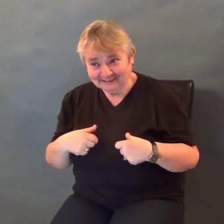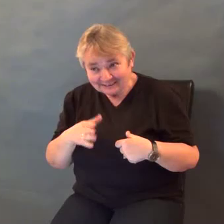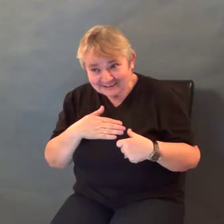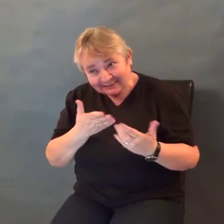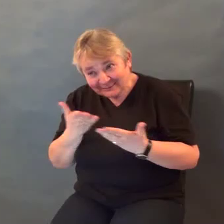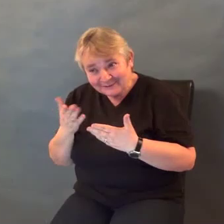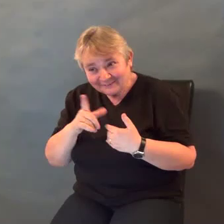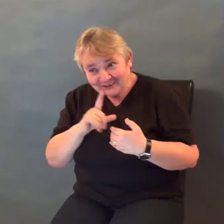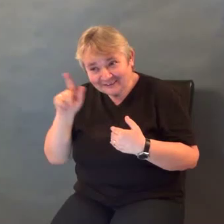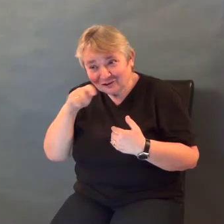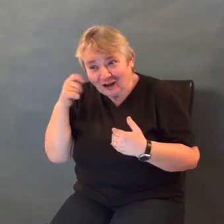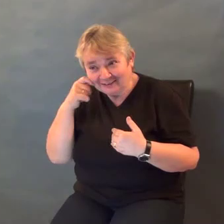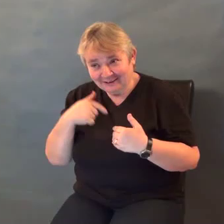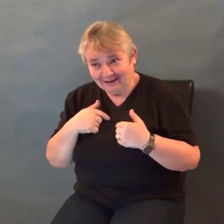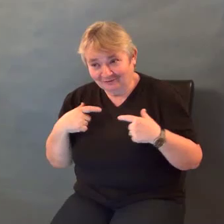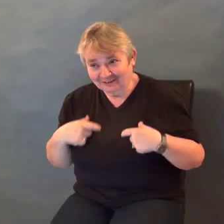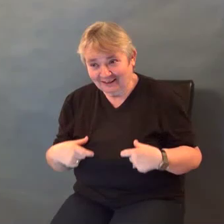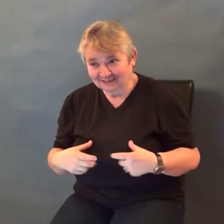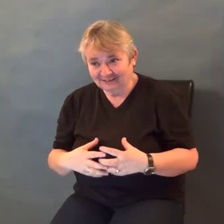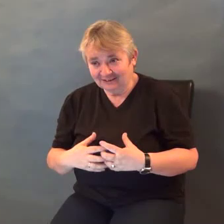Zapraszam cię na wieś, razem pojedziemy do dziadków na wieś.